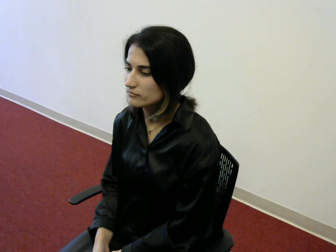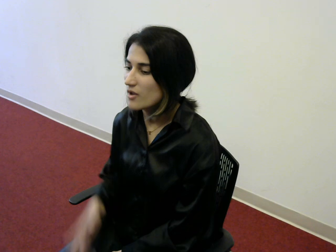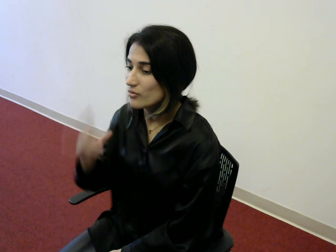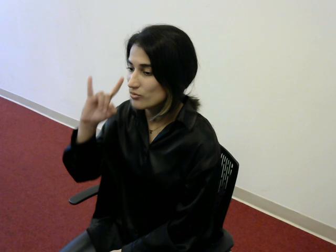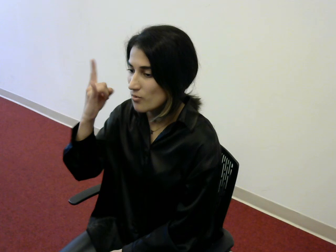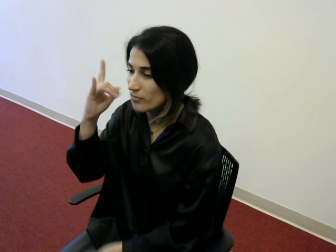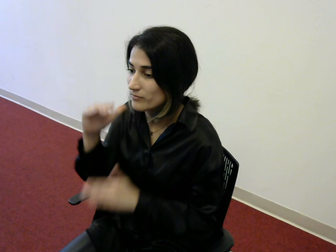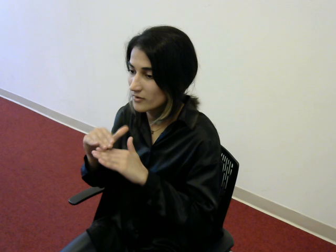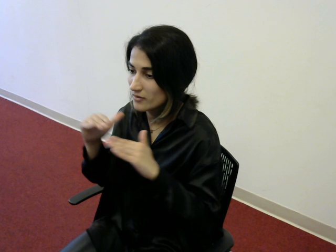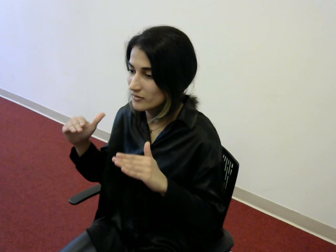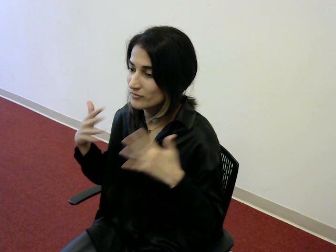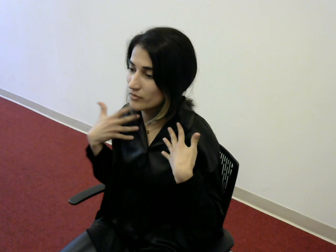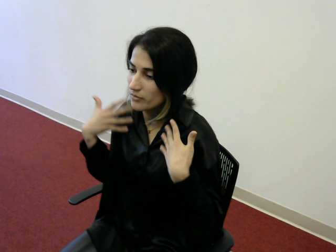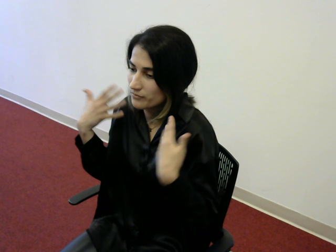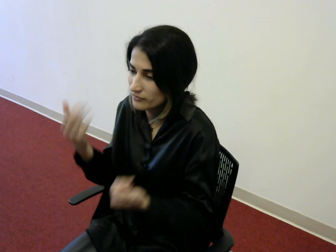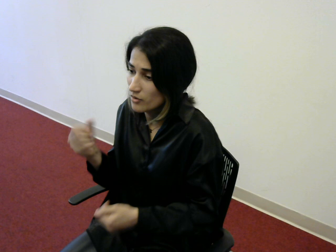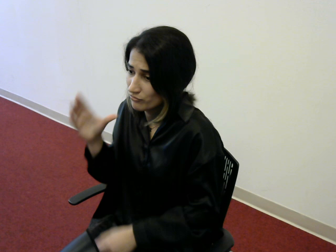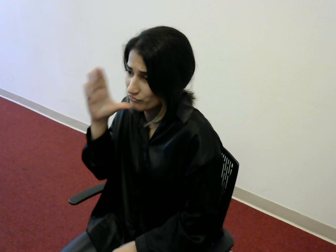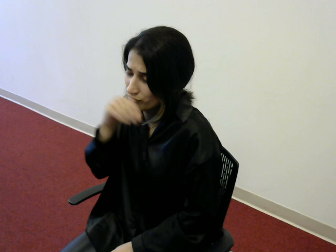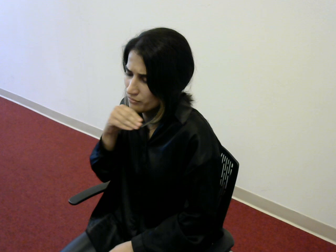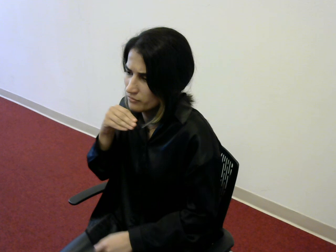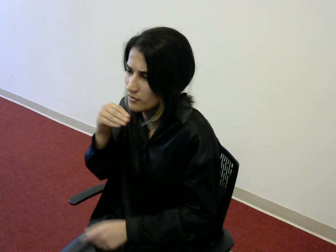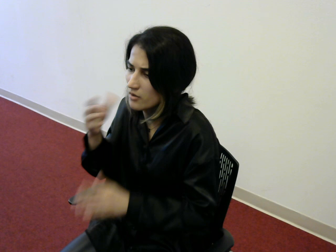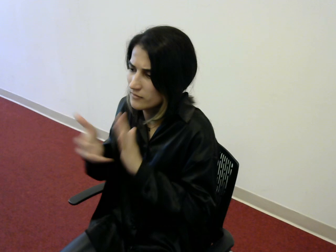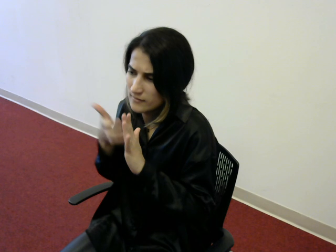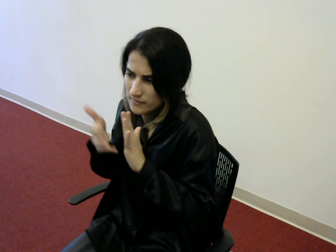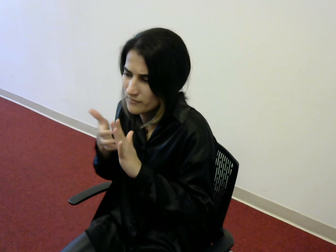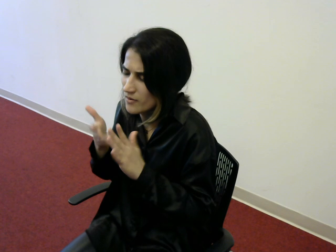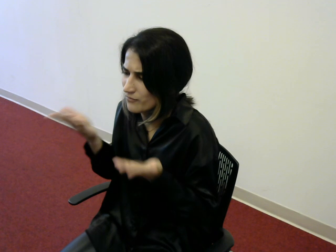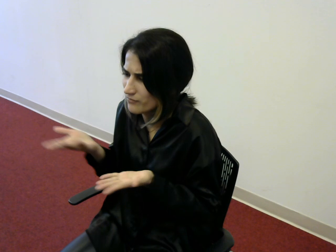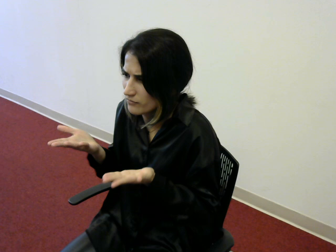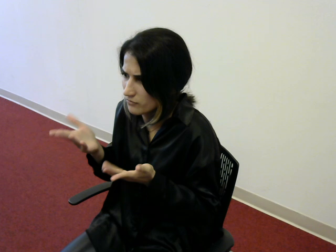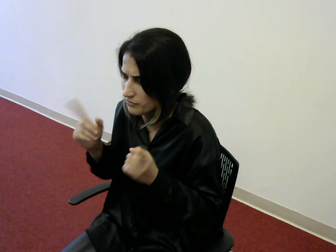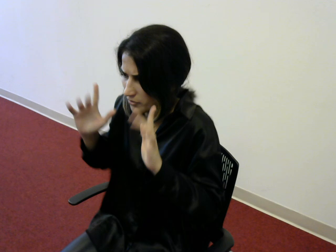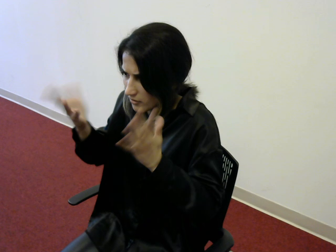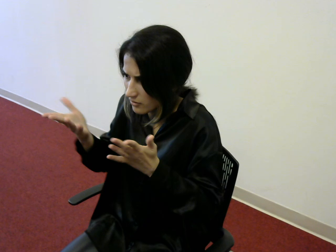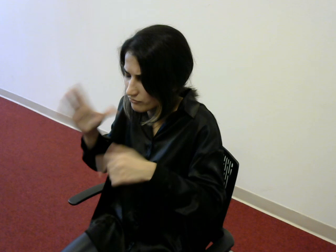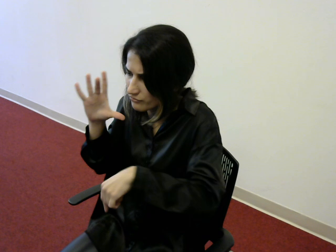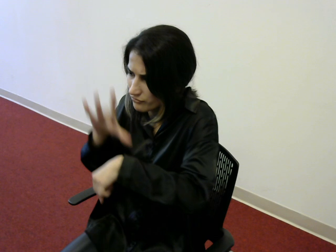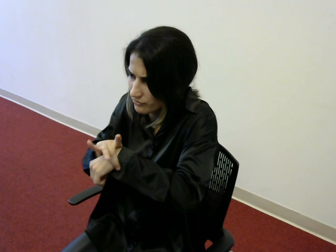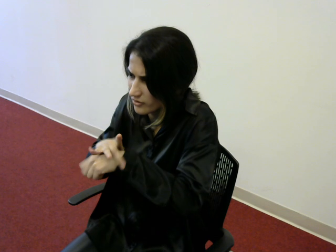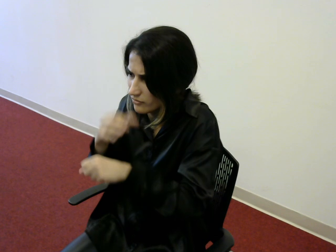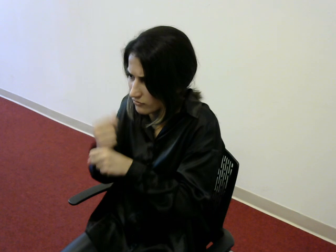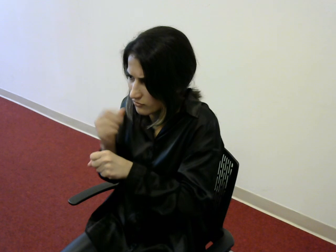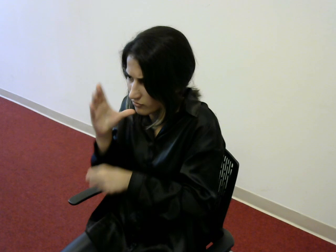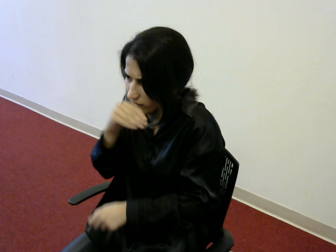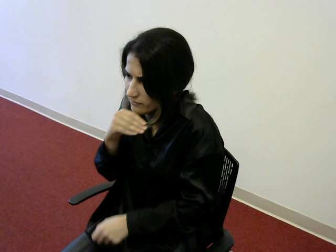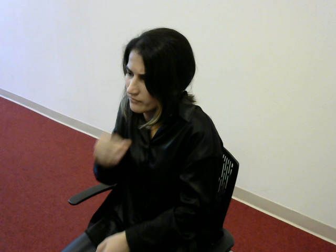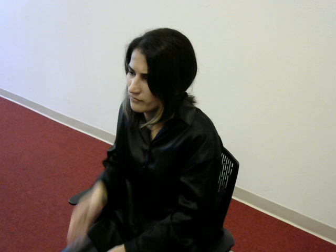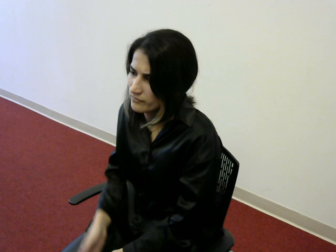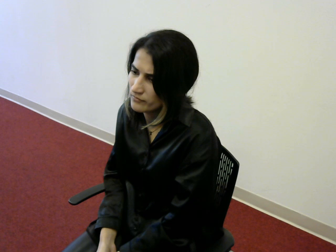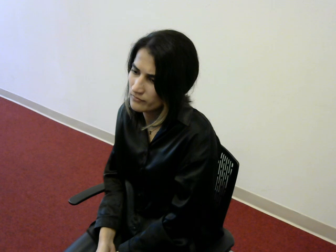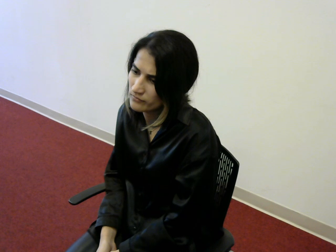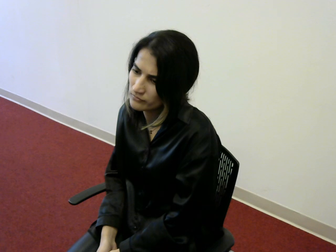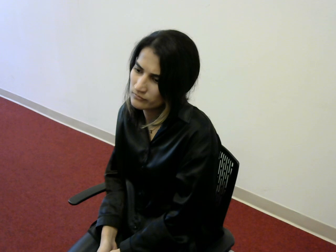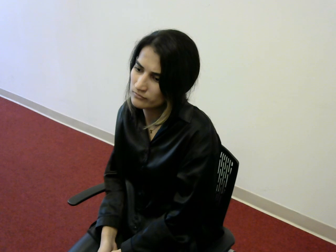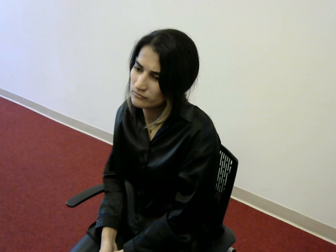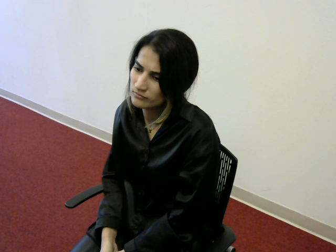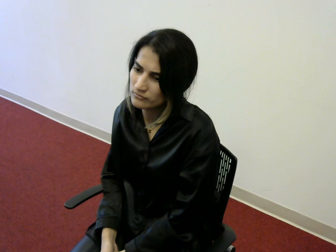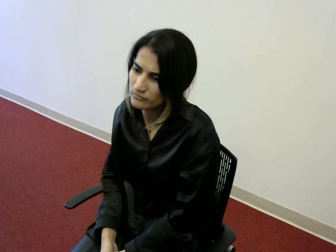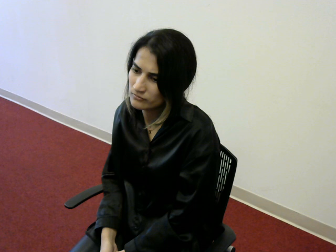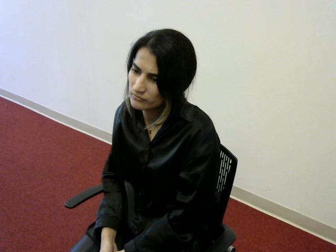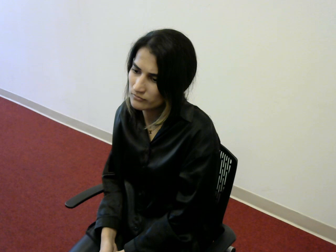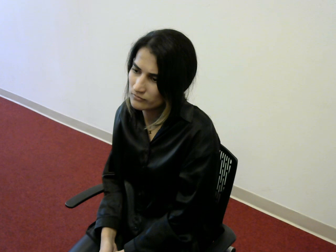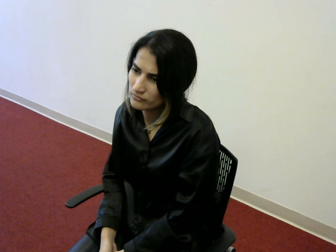Uşaqların sağlamlıq imkanlarının məhdudluğu hansı hallarda müəyyən edilir?